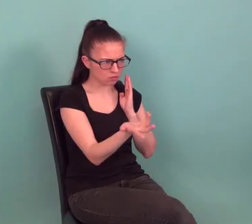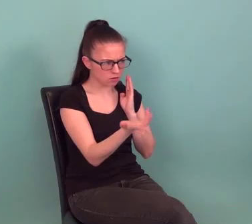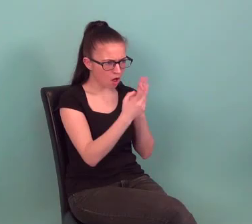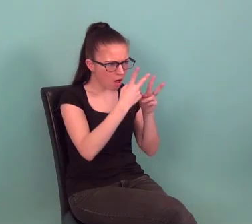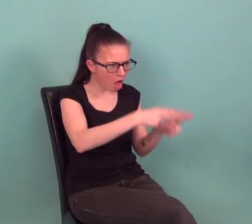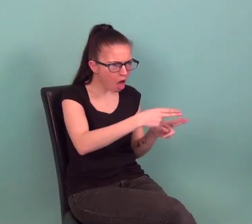Został wycięty.